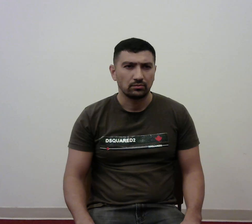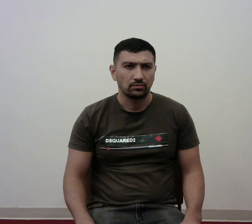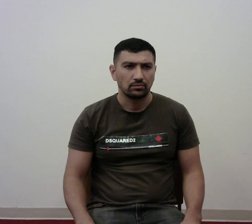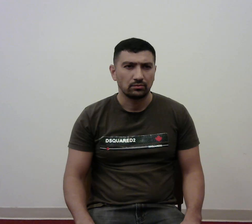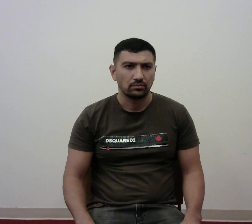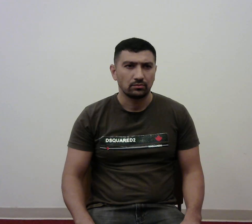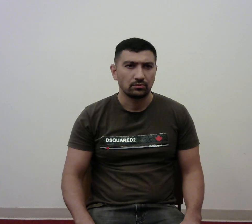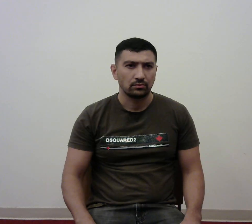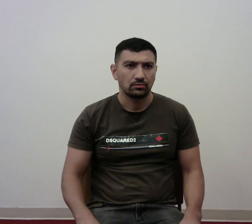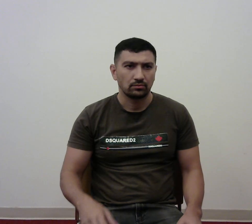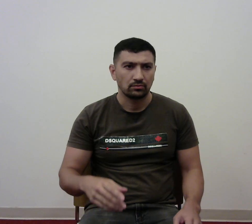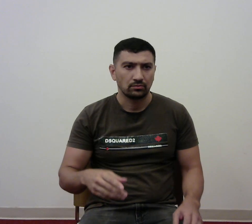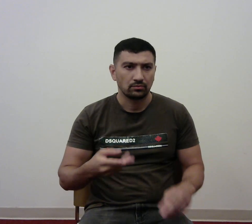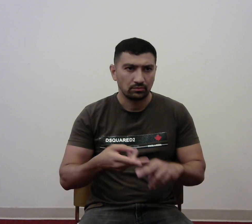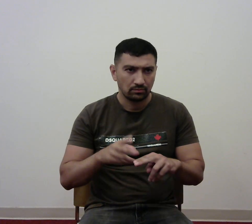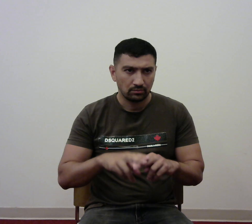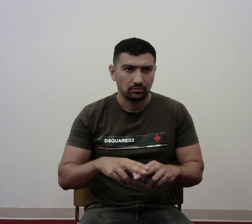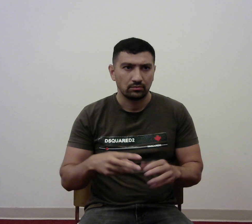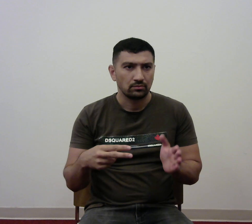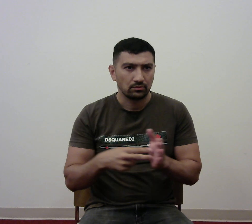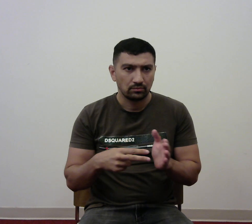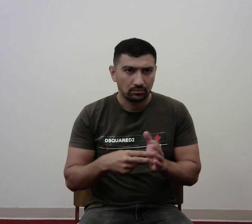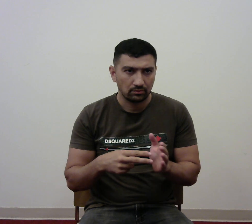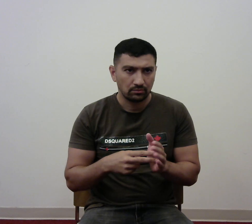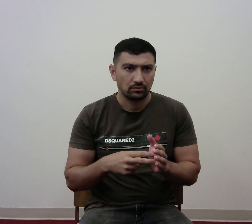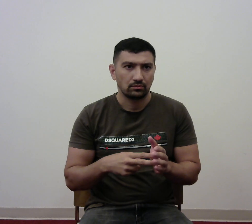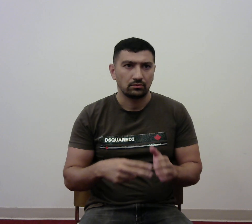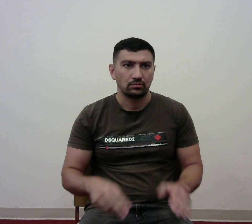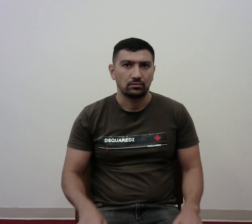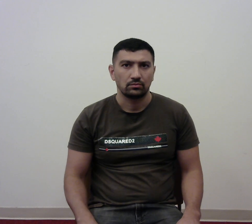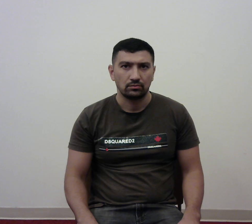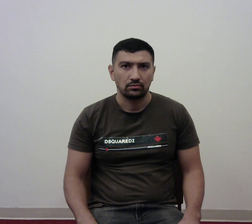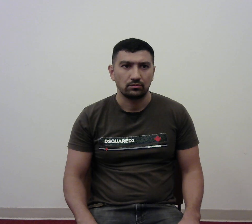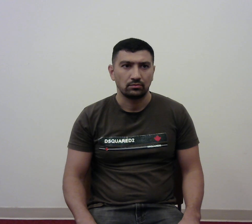Bu neçəyədir?